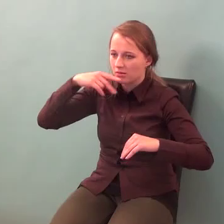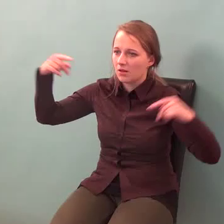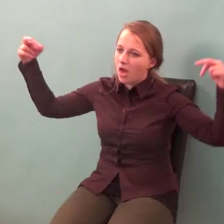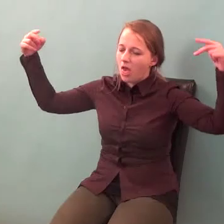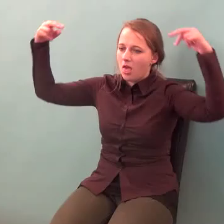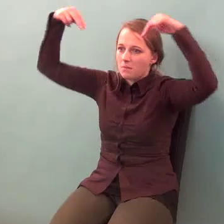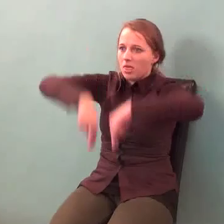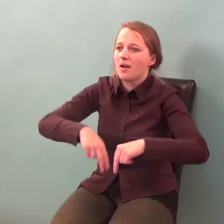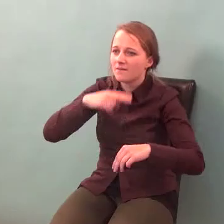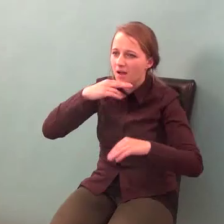Idąc można wpaść do dołu z wodą z dwóch stron.